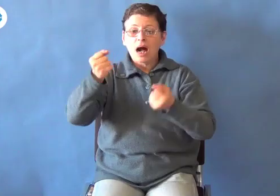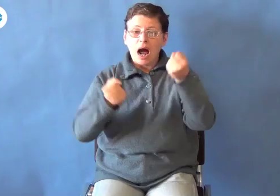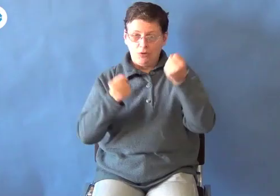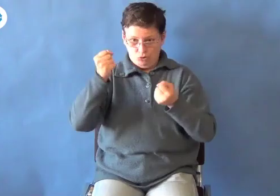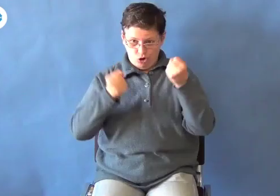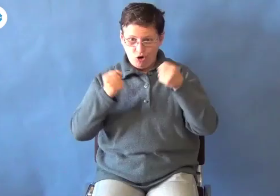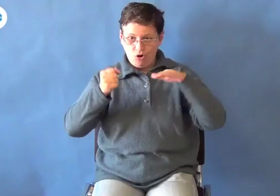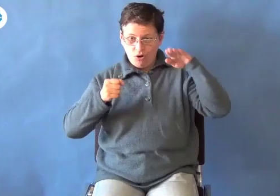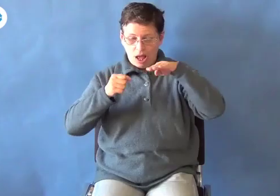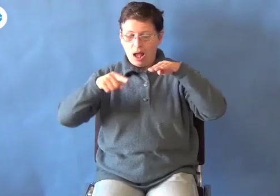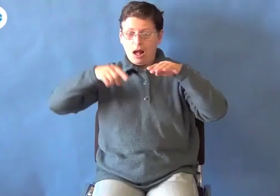Nadjeżdża auto.